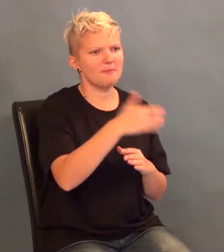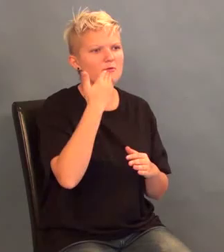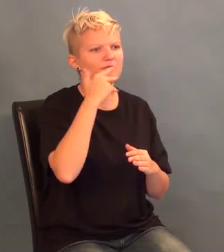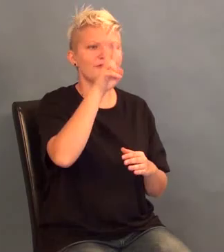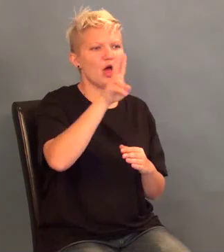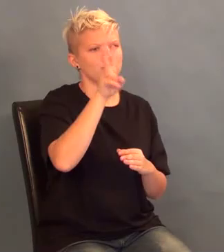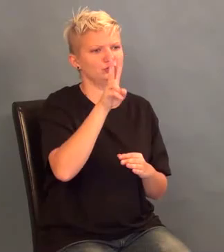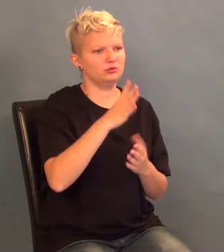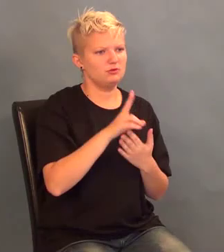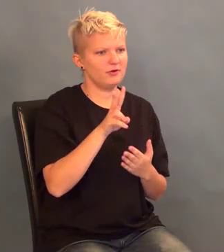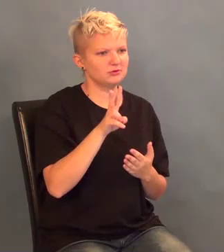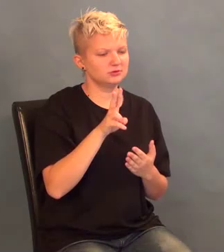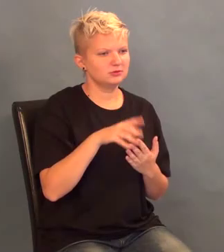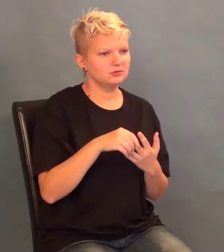Tam jest powiedziane - dwie godziny, tylko dwie godziny.